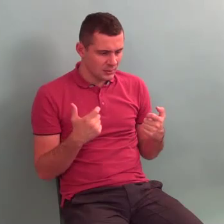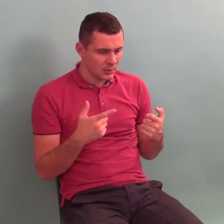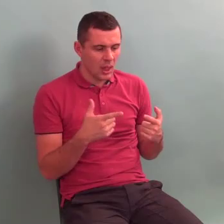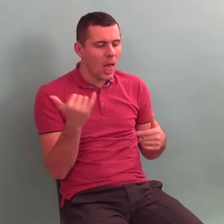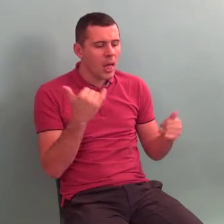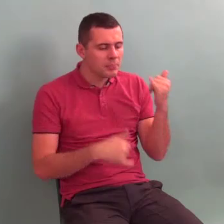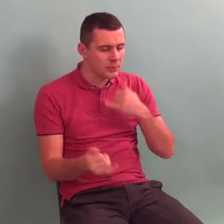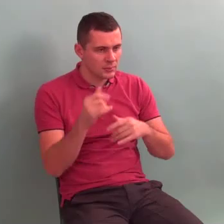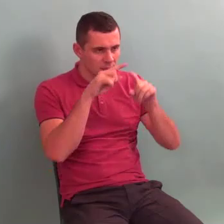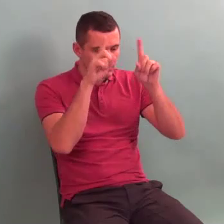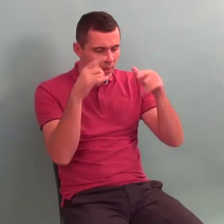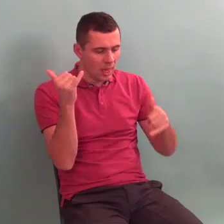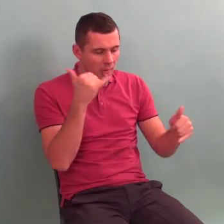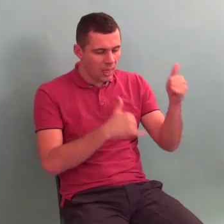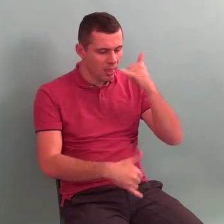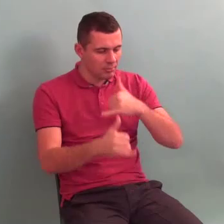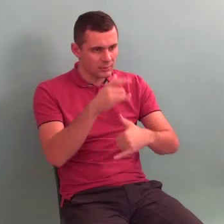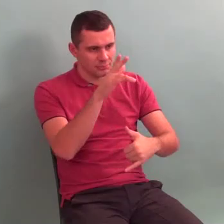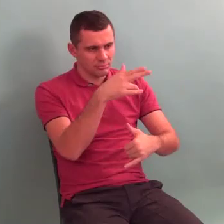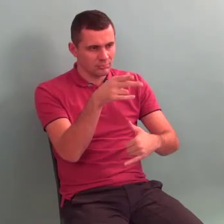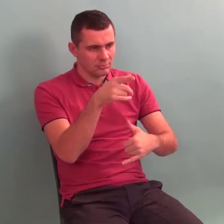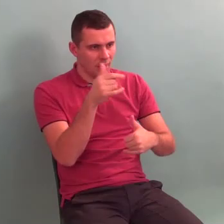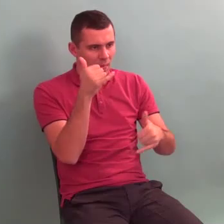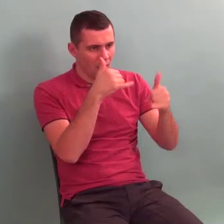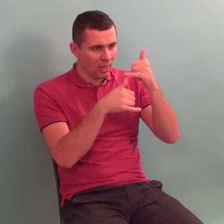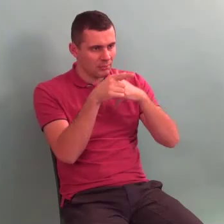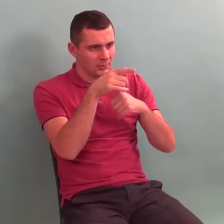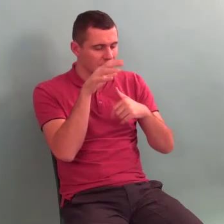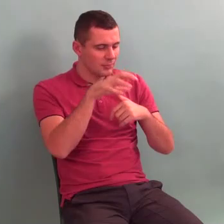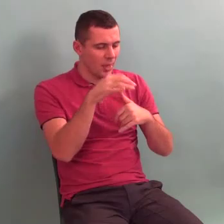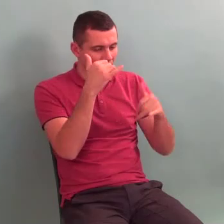Chemia. To są rysunki chemiczne.